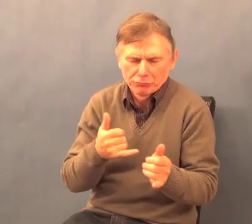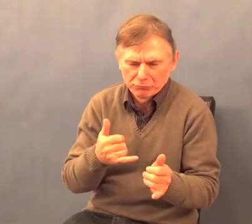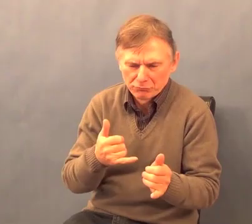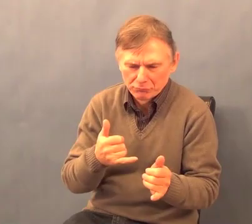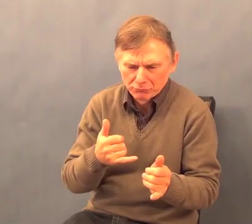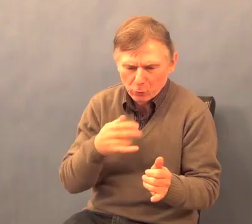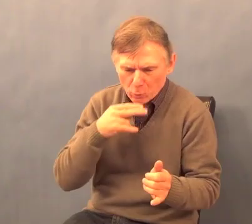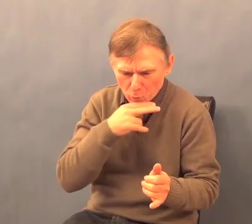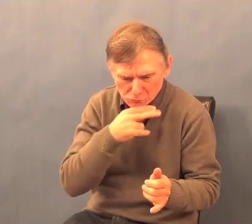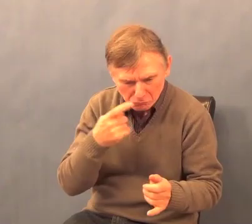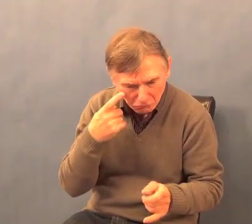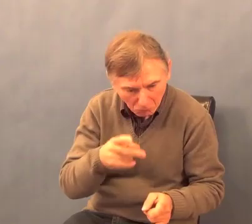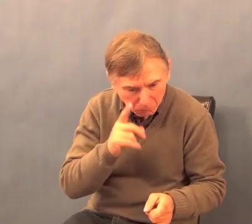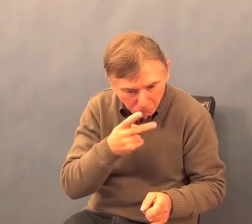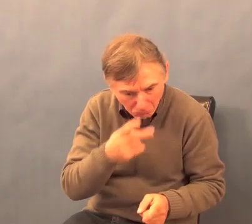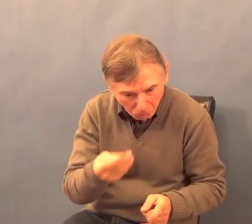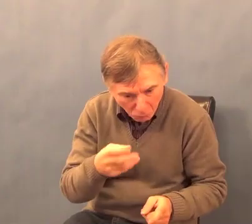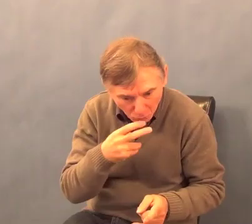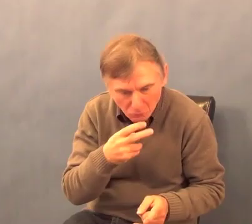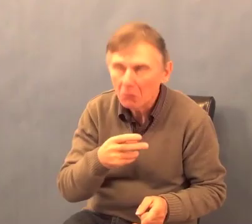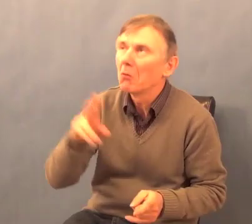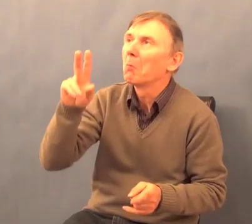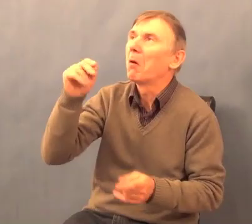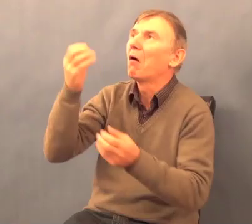Chłopak widzi jakie gruszki są wspaniale, patrzy w górę, pan nadal pracuje na drzewie.